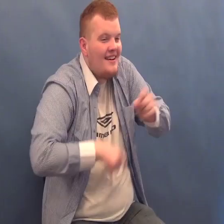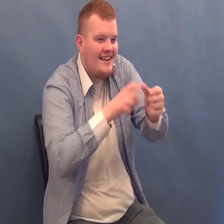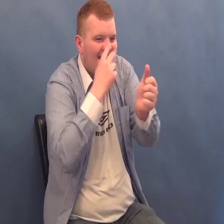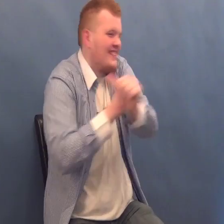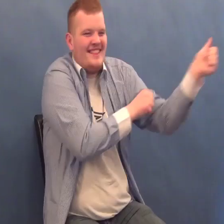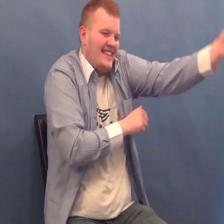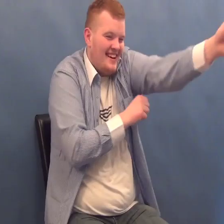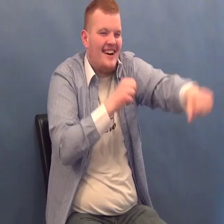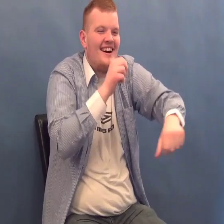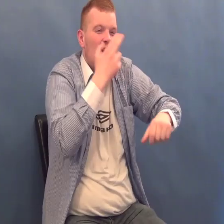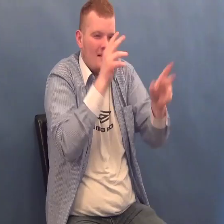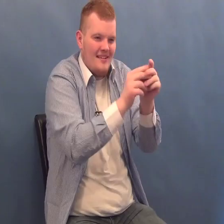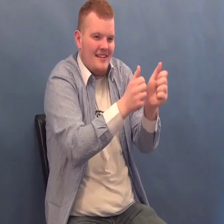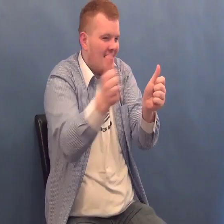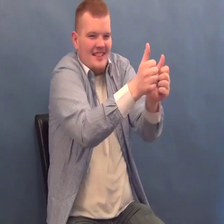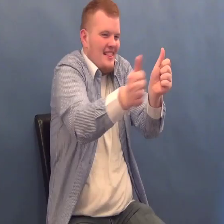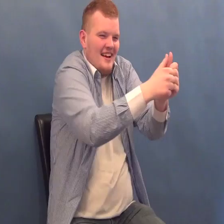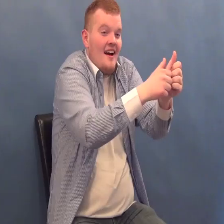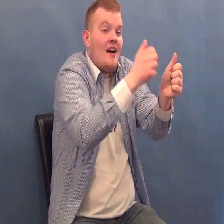Ten smarkacz razem z panem szybko uciekają.